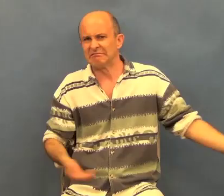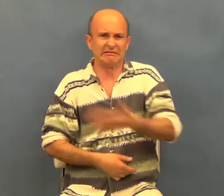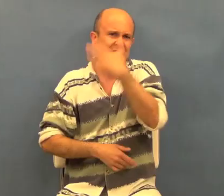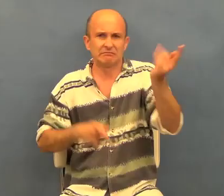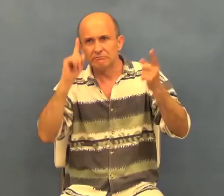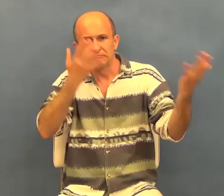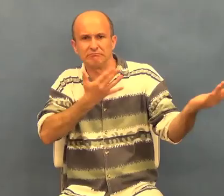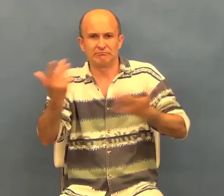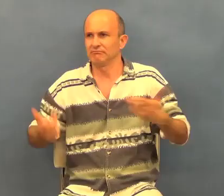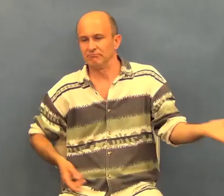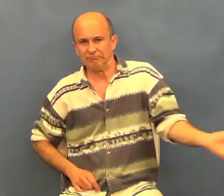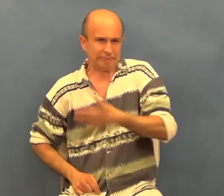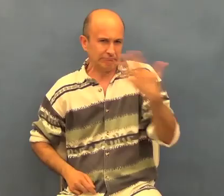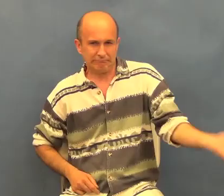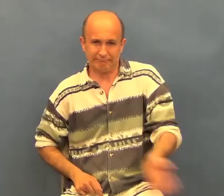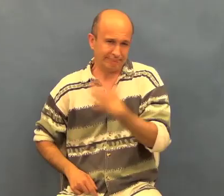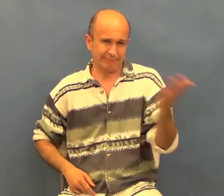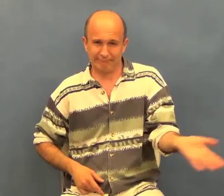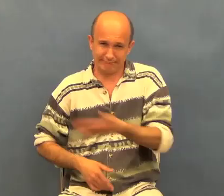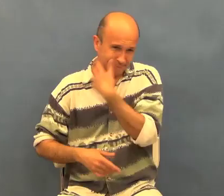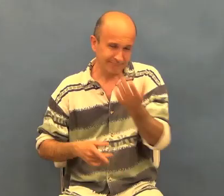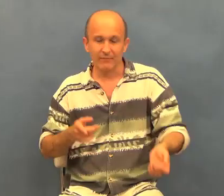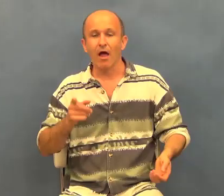Ludzie myśleli, że wybuchł pożar, dlatego się ewakuowali.